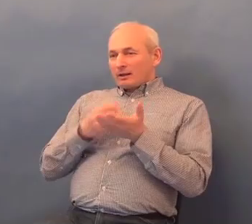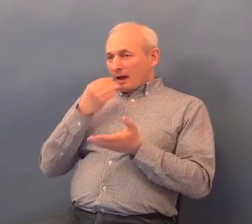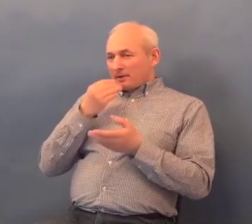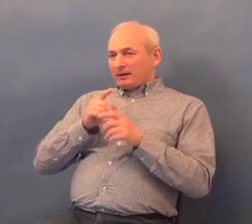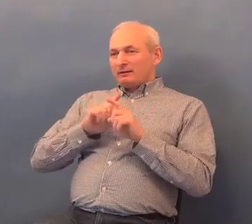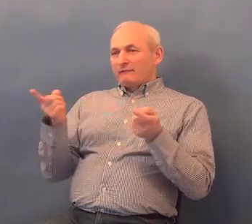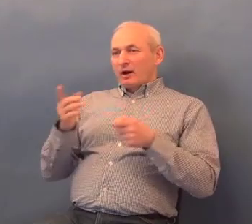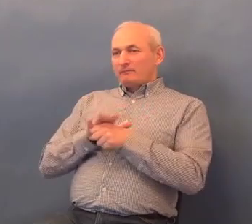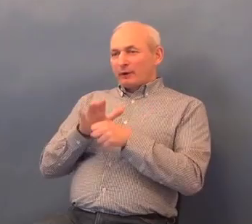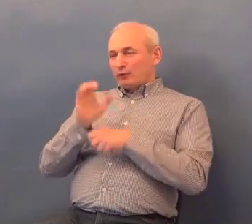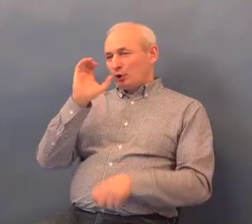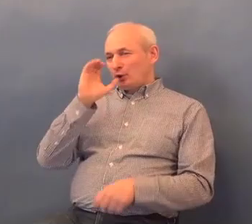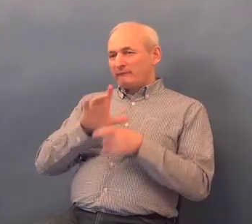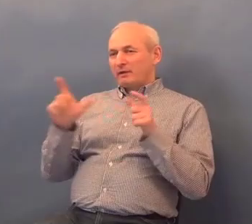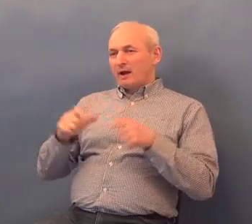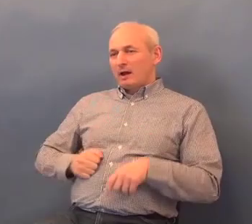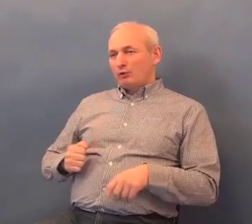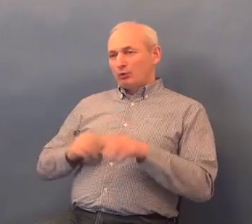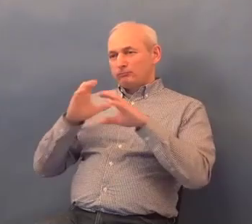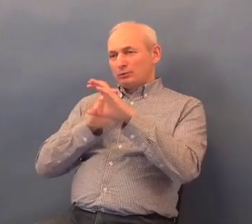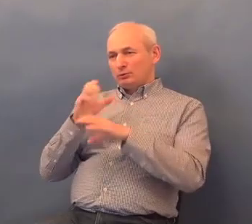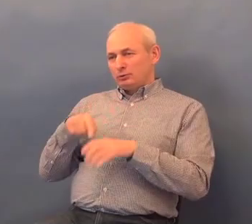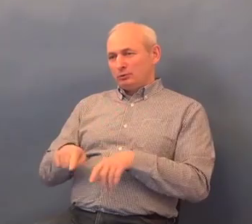Nie wolno pić piwa w autobusie.